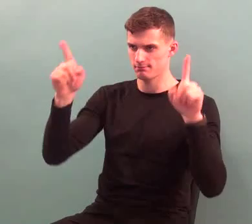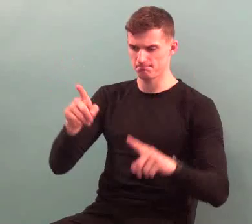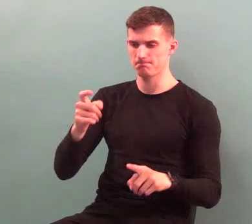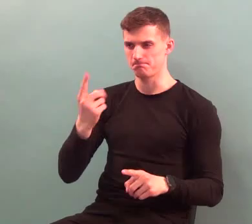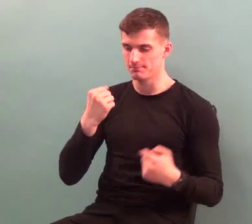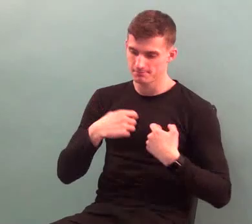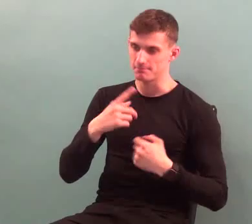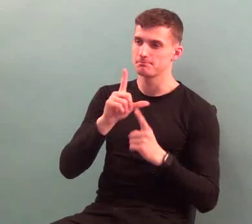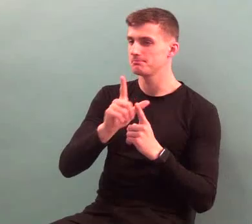Takie coś dziwnego zakłada na plecy i wychodzi.